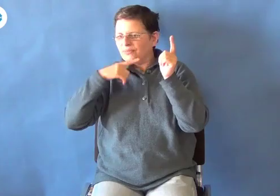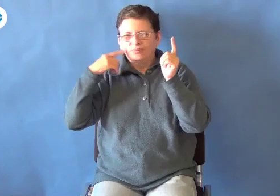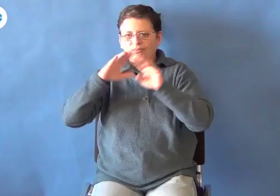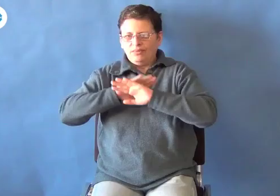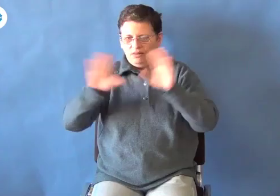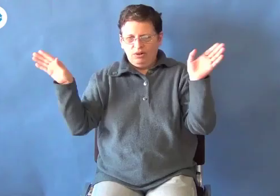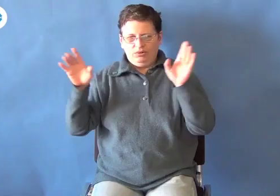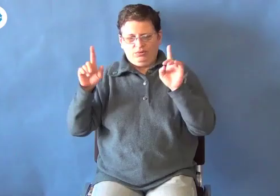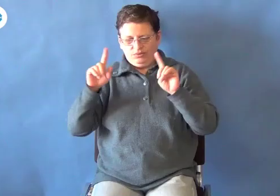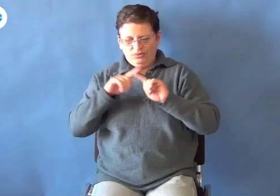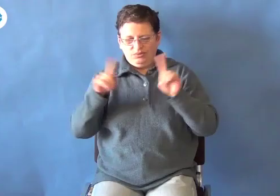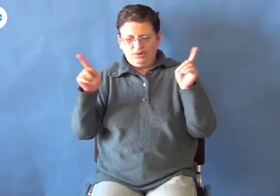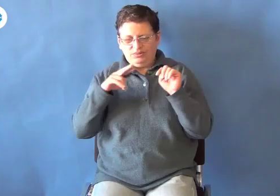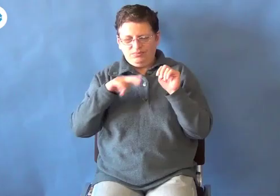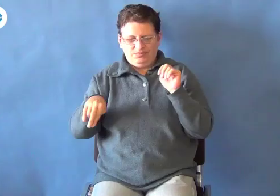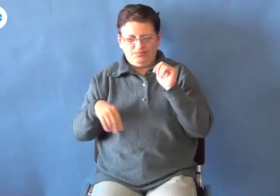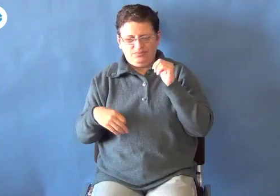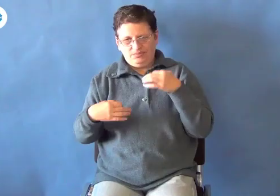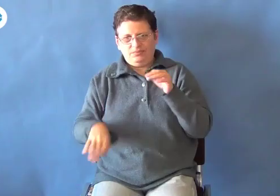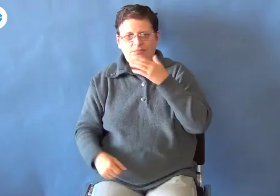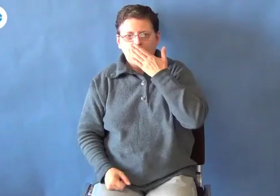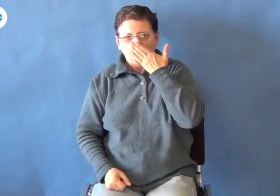Czerwone oznacza zakaz.